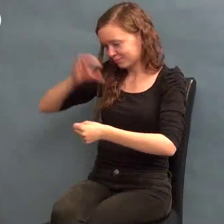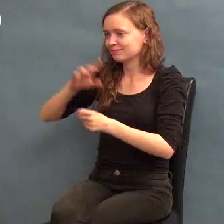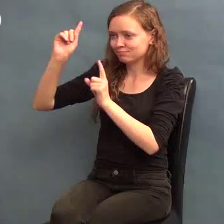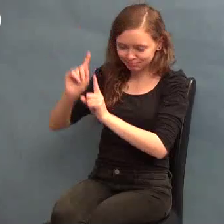Zszedł na dół.